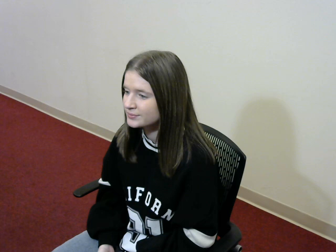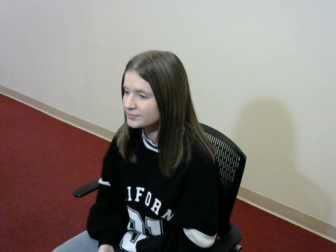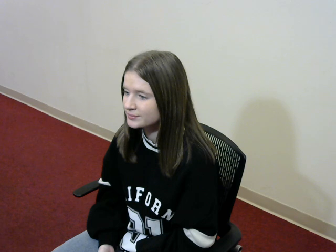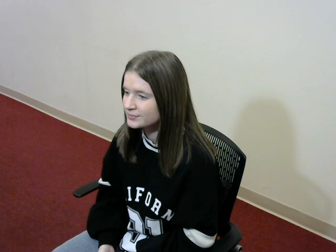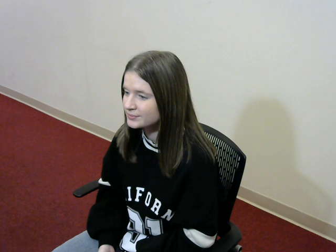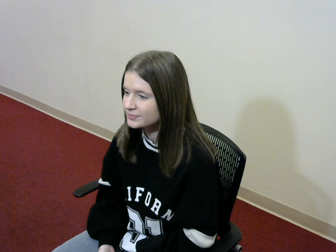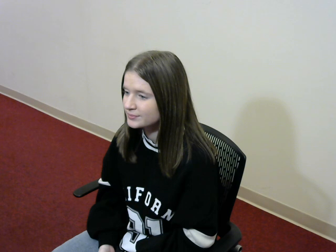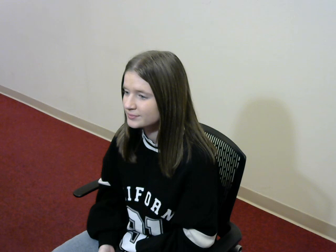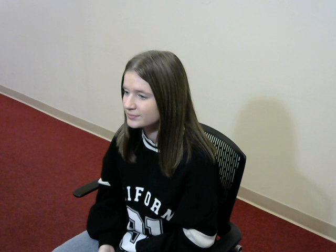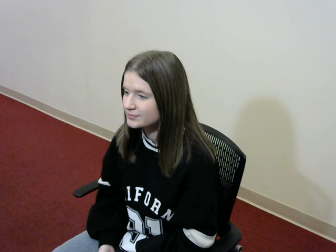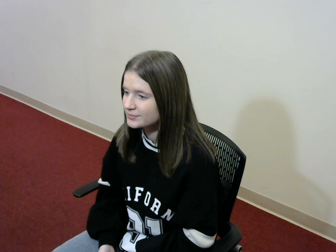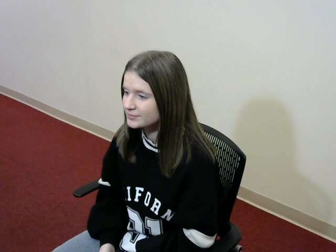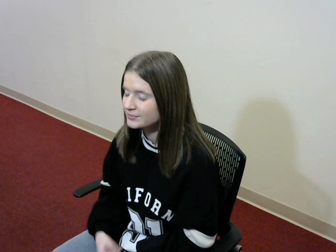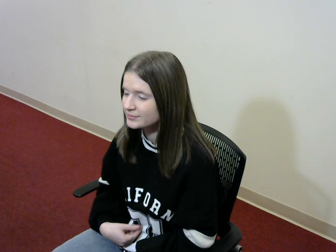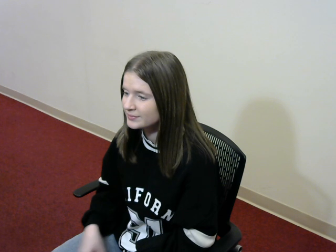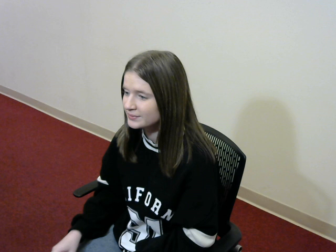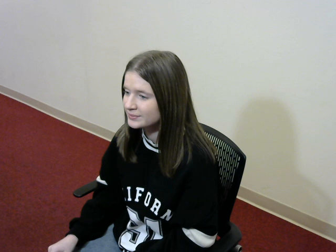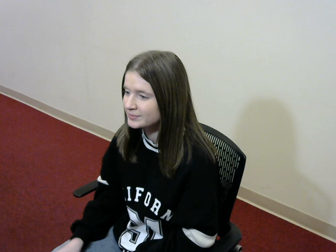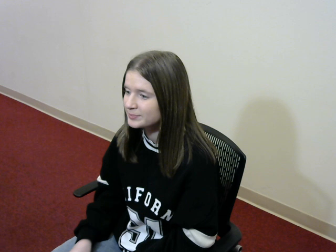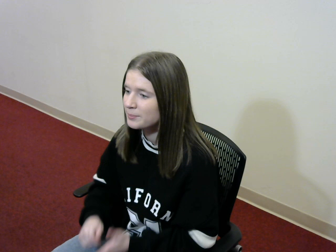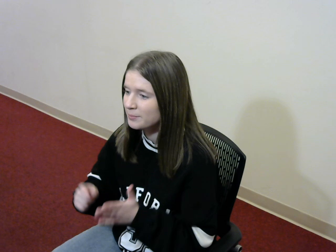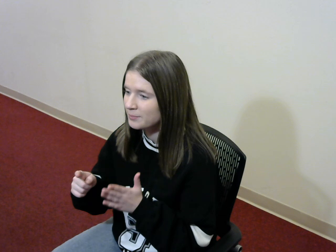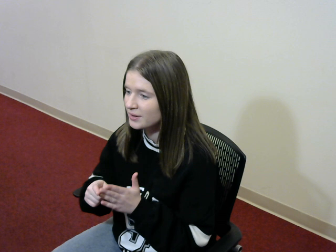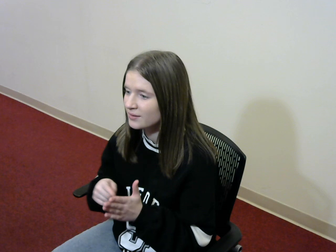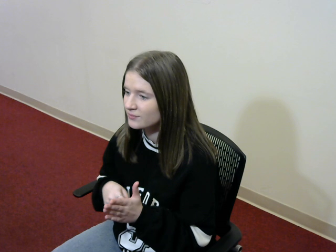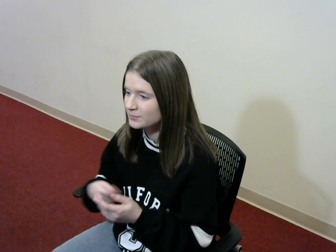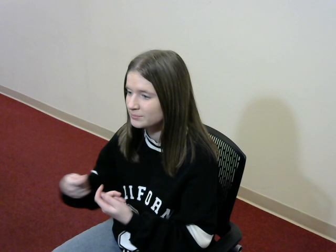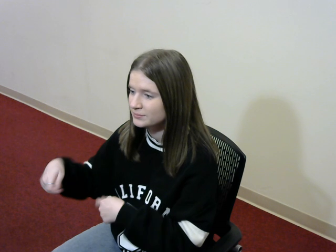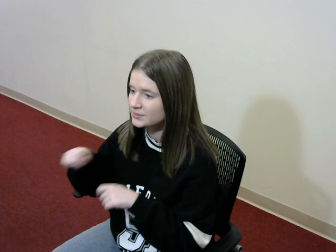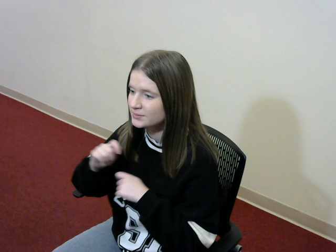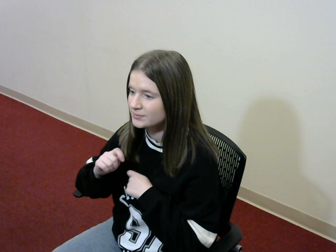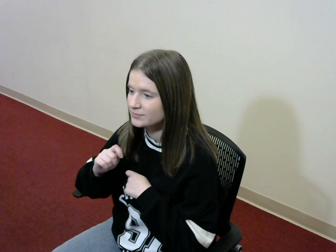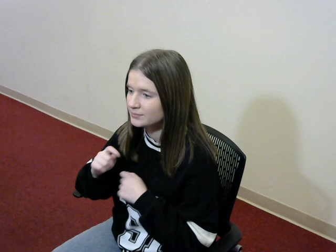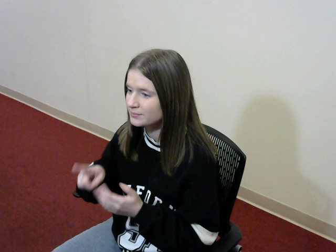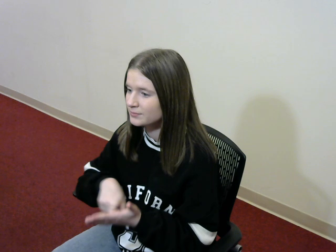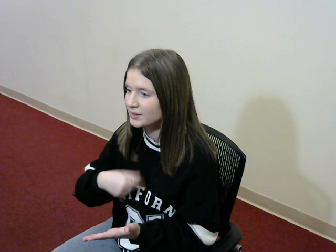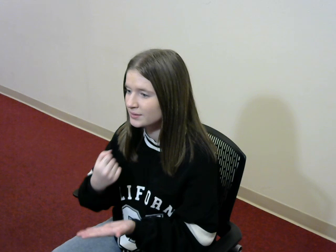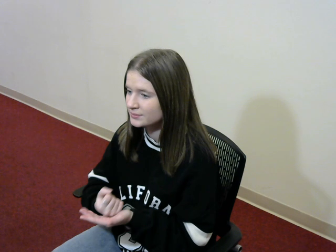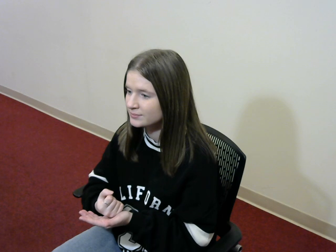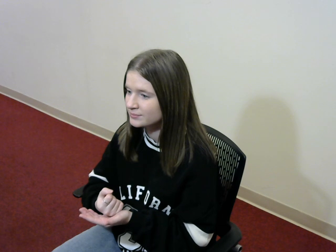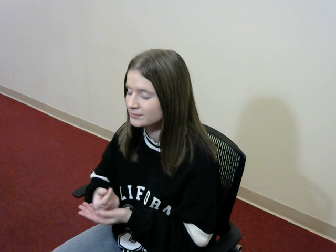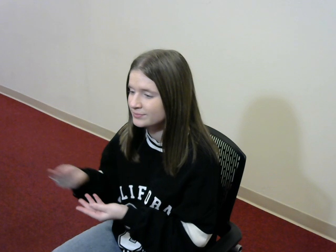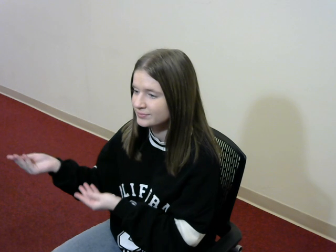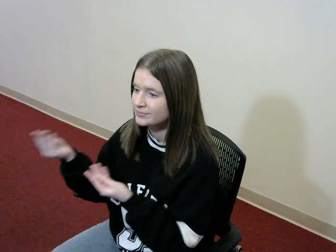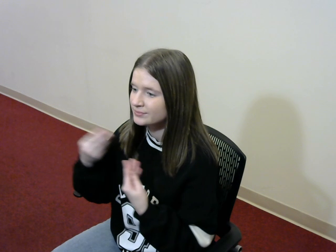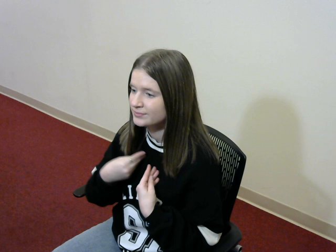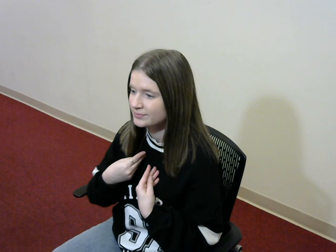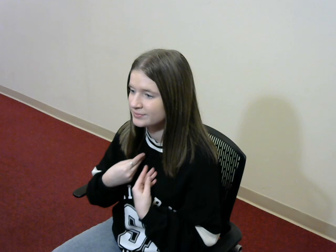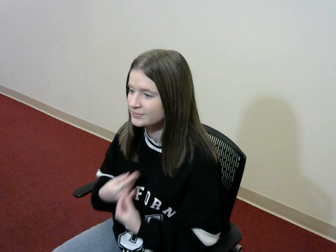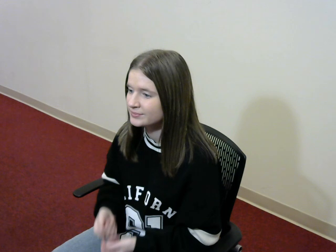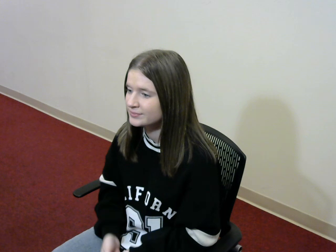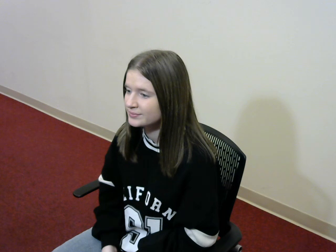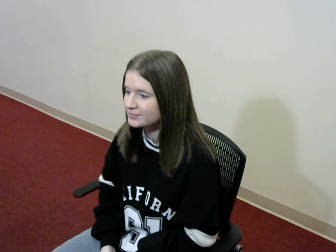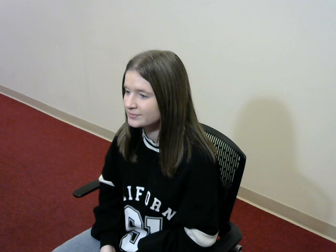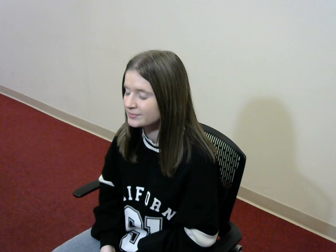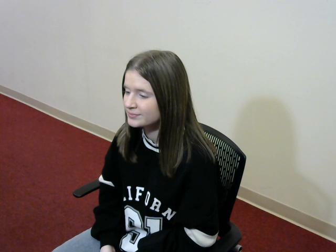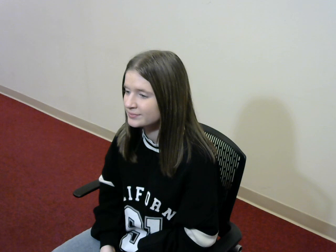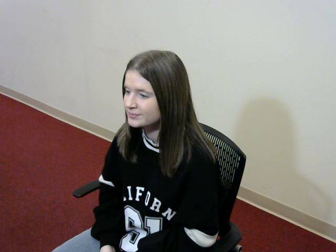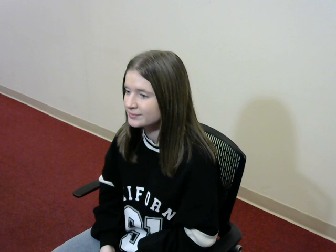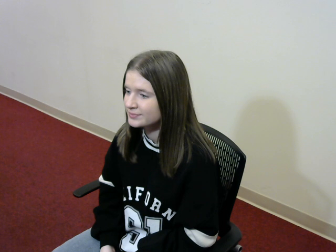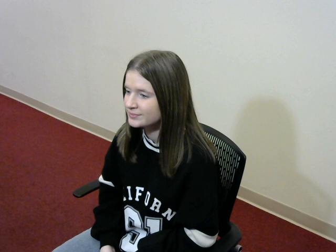Etibarnamə notariusda verilir